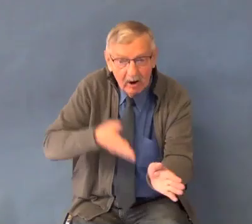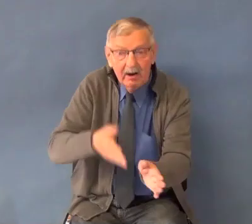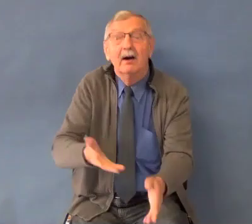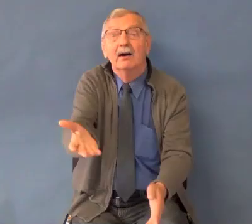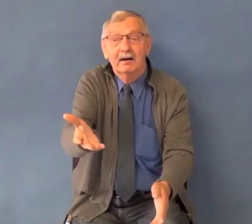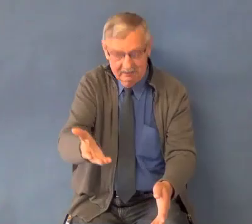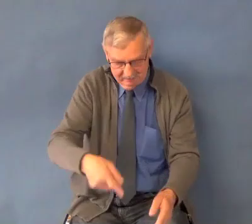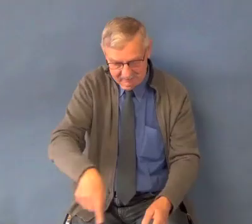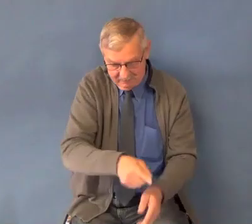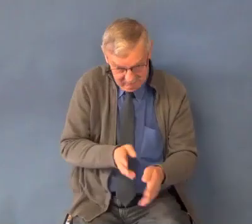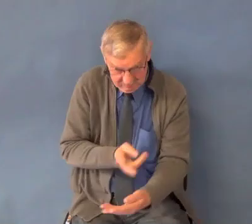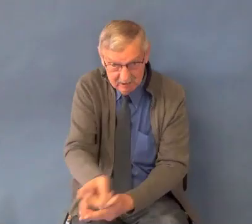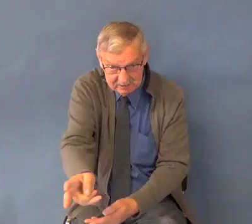Pociąg, no więc właśnie.